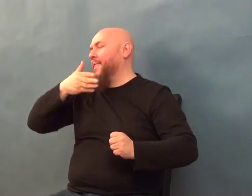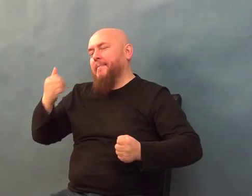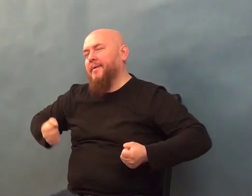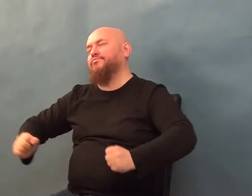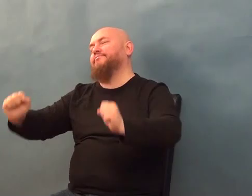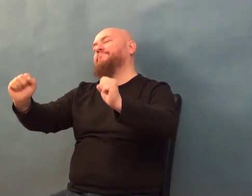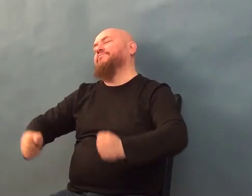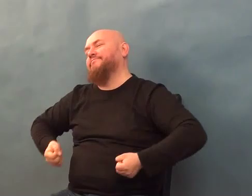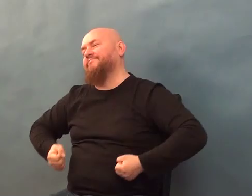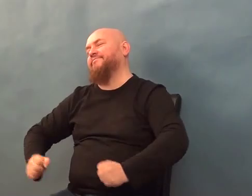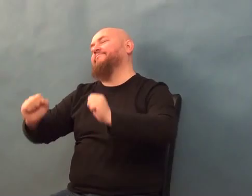Huśta się spokojnie.